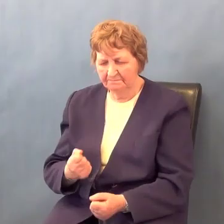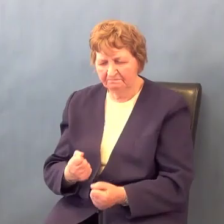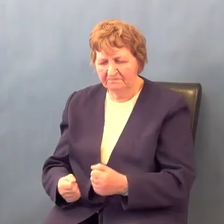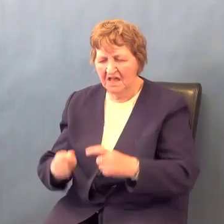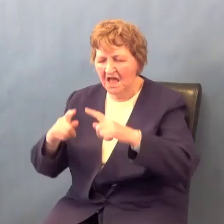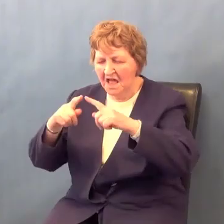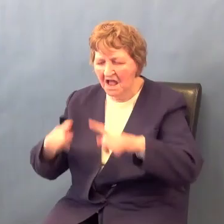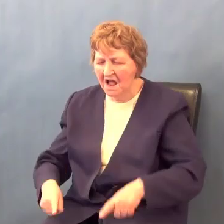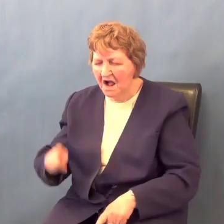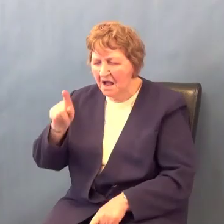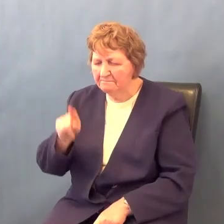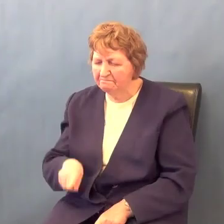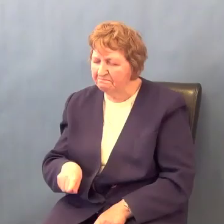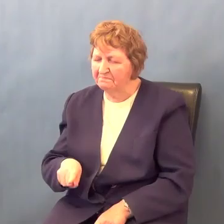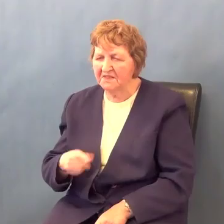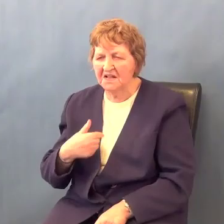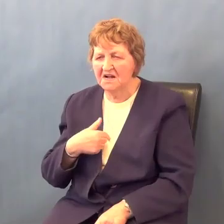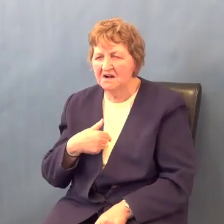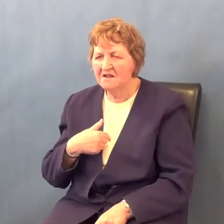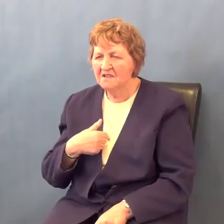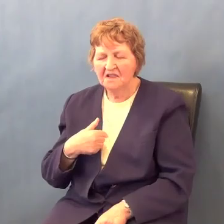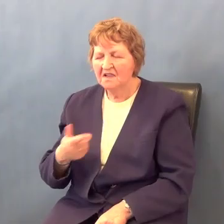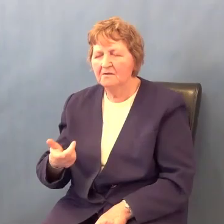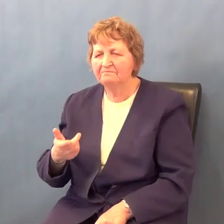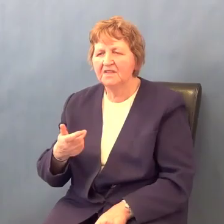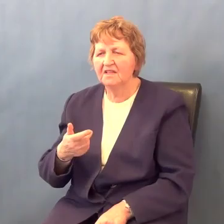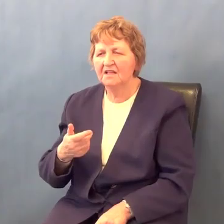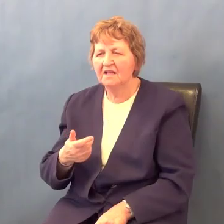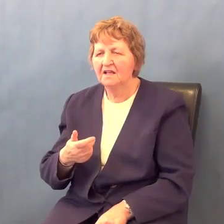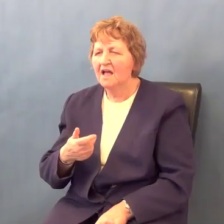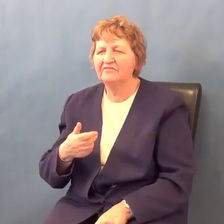Wykrzyknik w trójkącie.